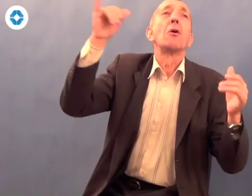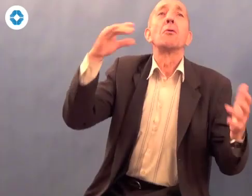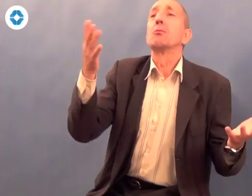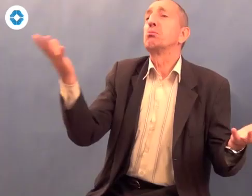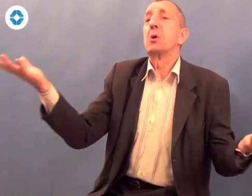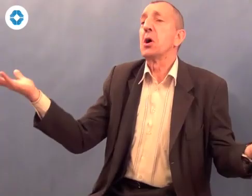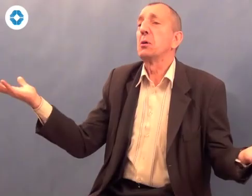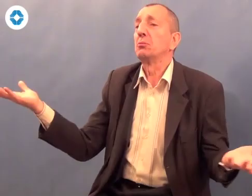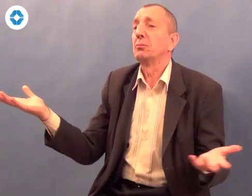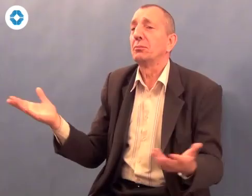Nie ma.